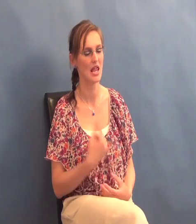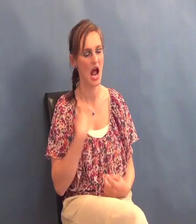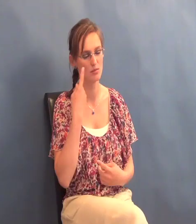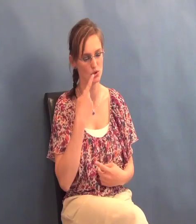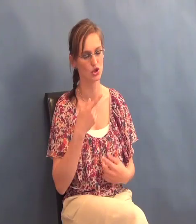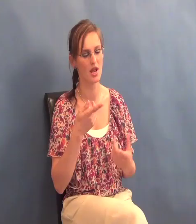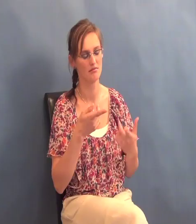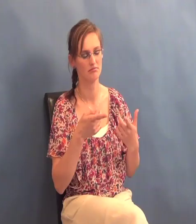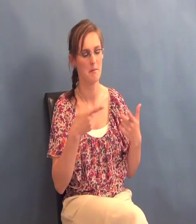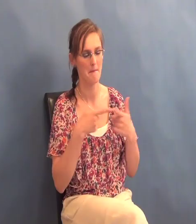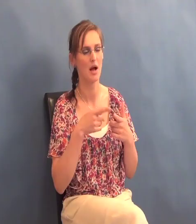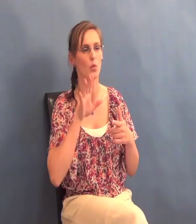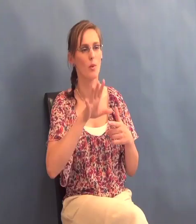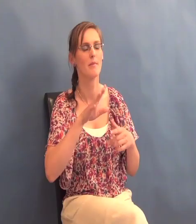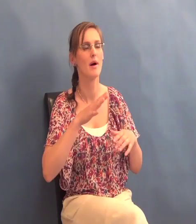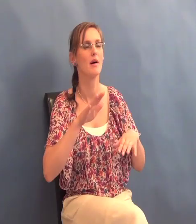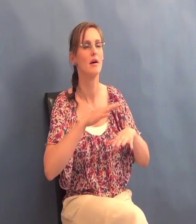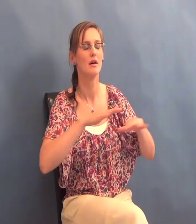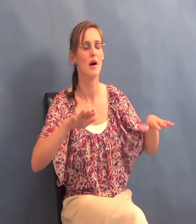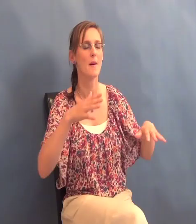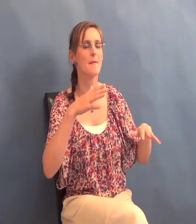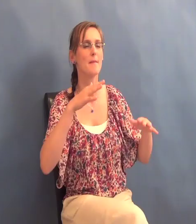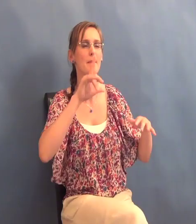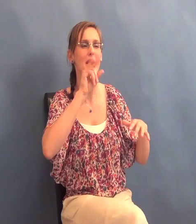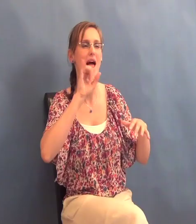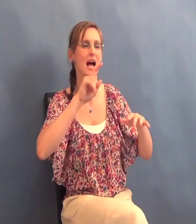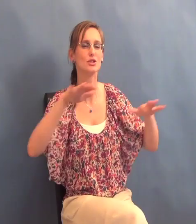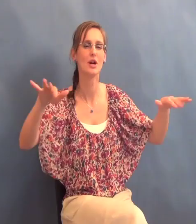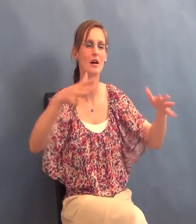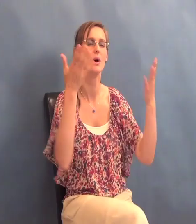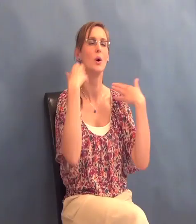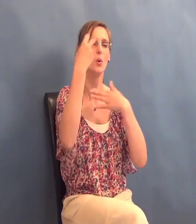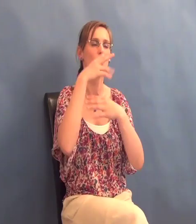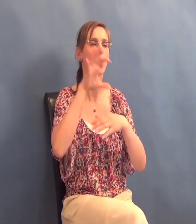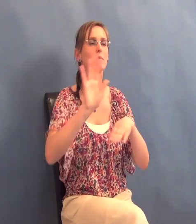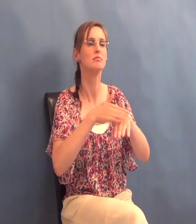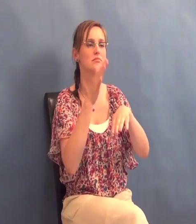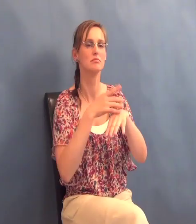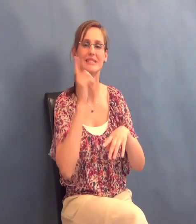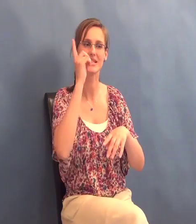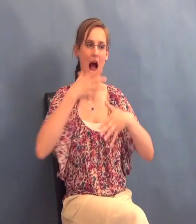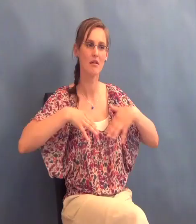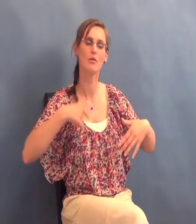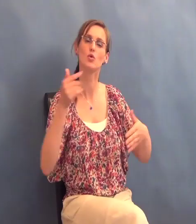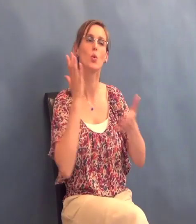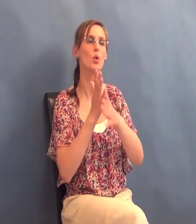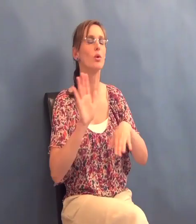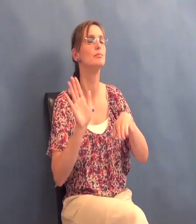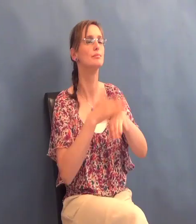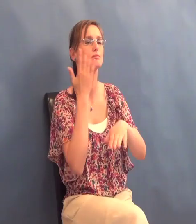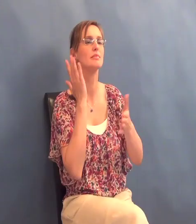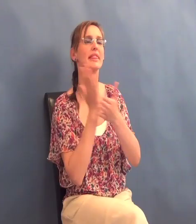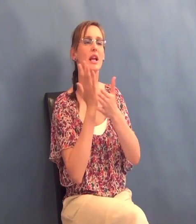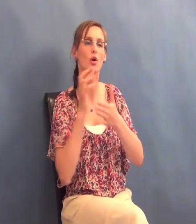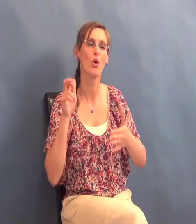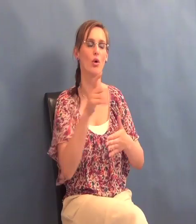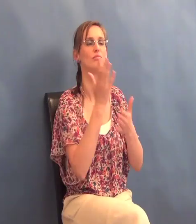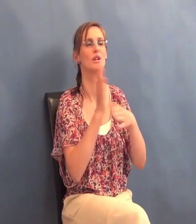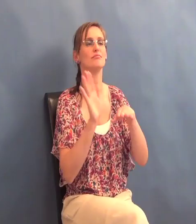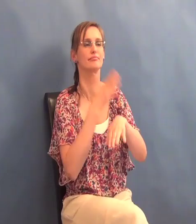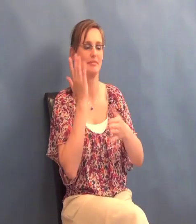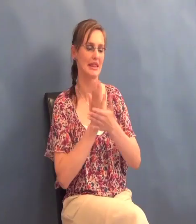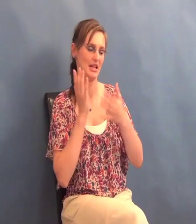Myślę, że to dotyczy plaży dla nudystów i tam jest zakaz noszenia bikini, tam trzeba być gołym, tylko na golasa.